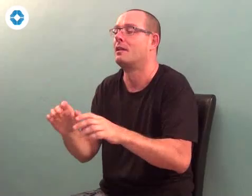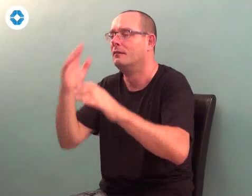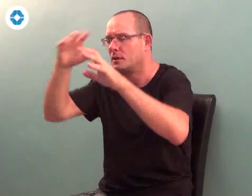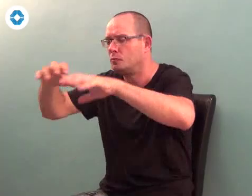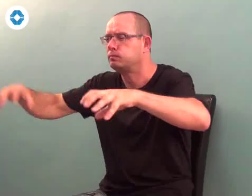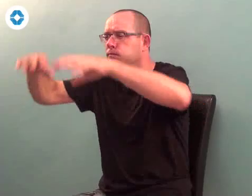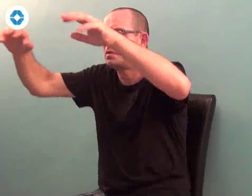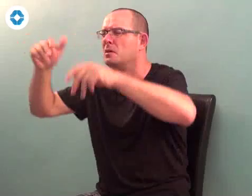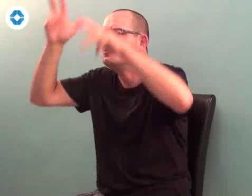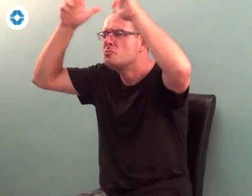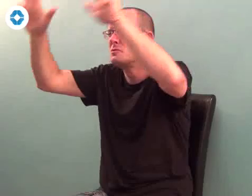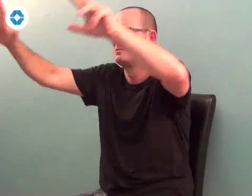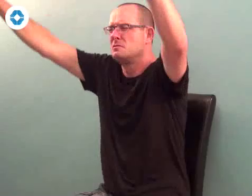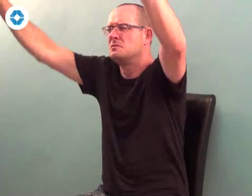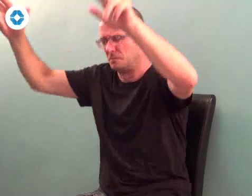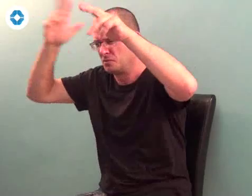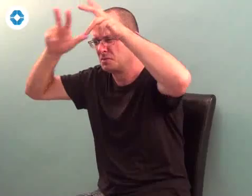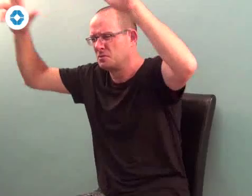Są gałęzie drzewa, a pośród nich rogi jelenia.